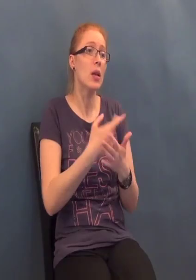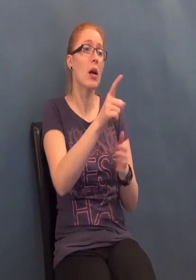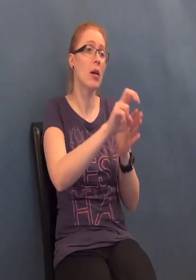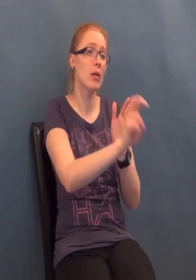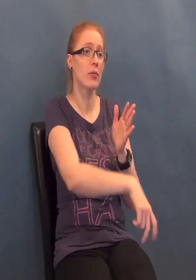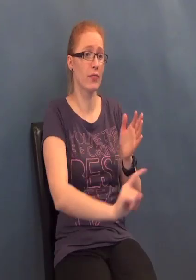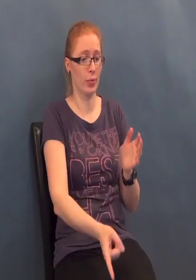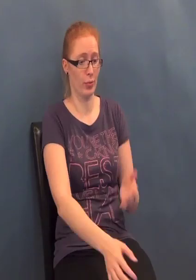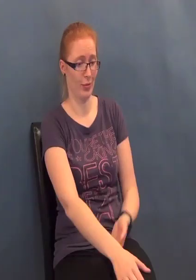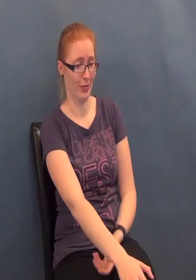Dlatego nie możesz tam wejść.